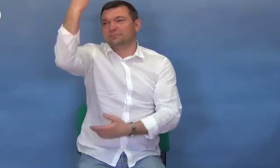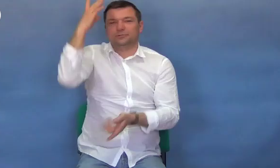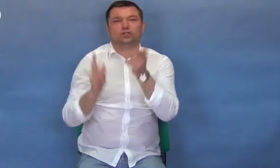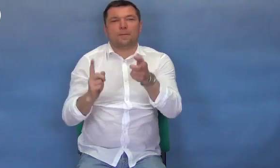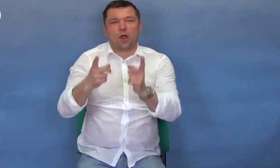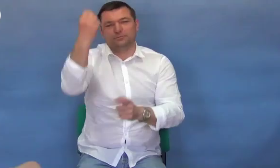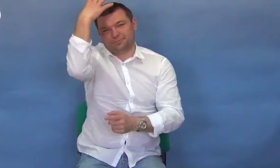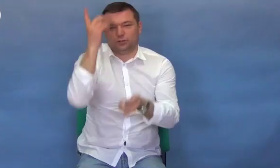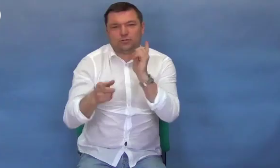Pod prysznicem myje się szybko.